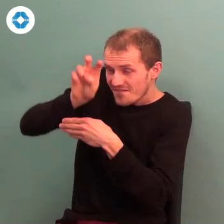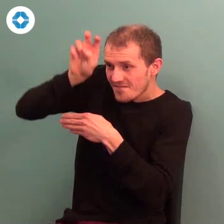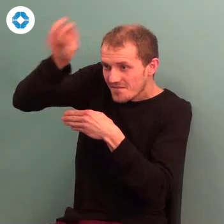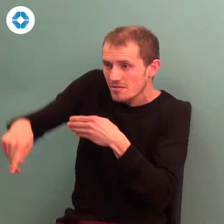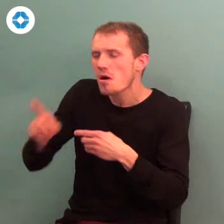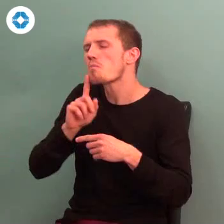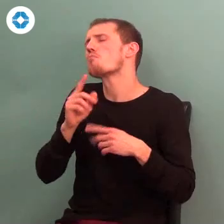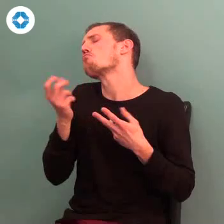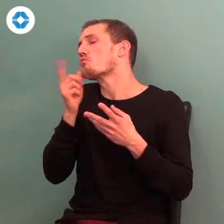Chłopak rano wstaje.